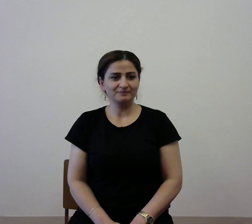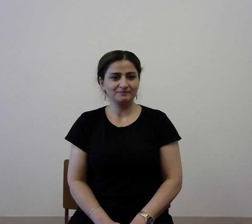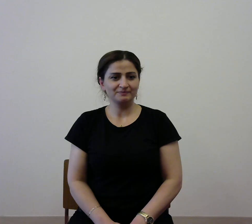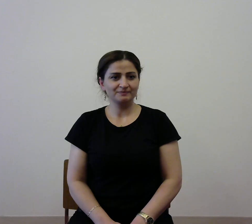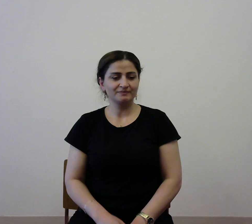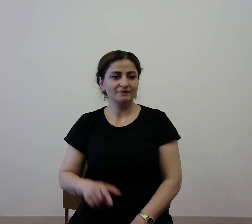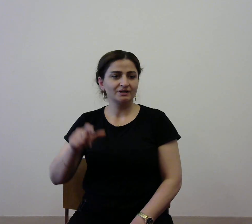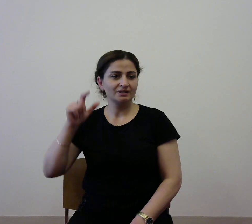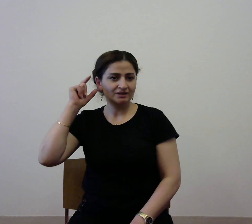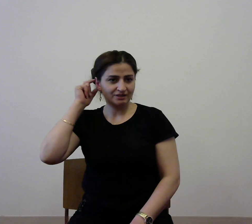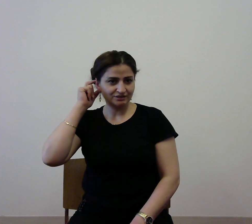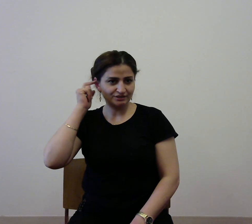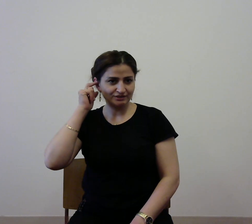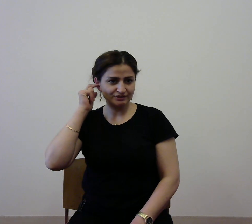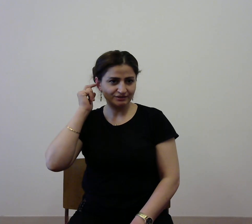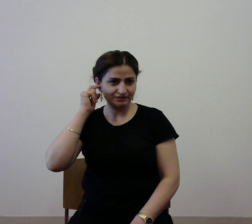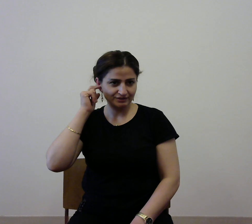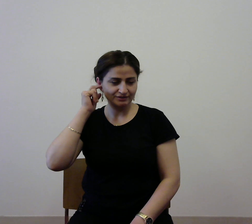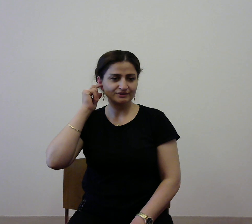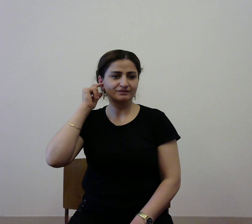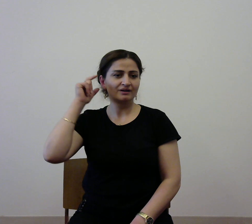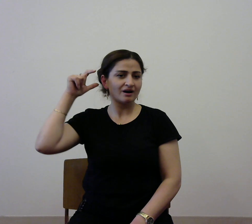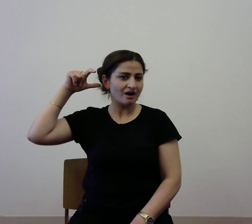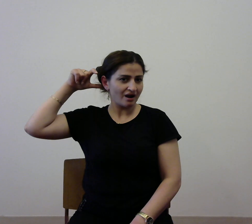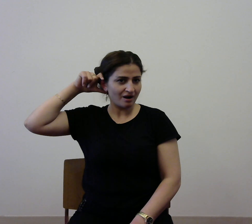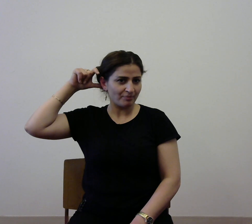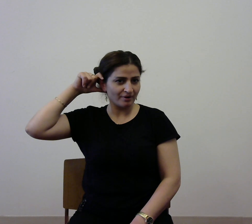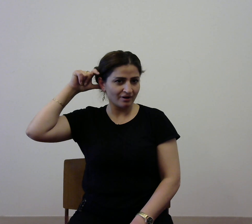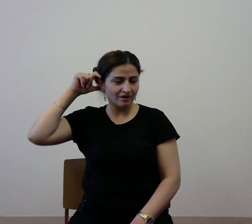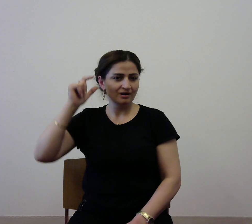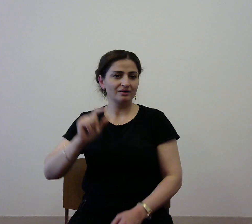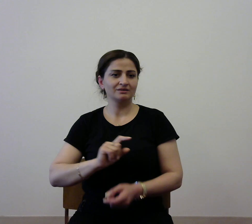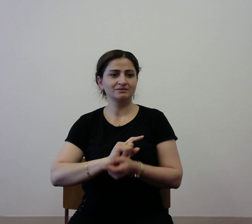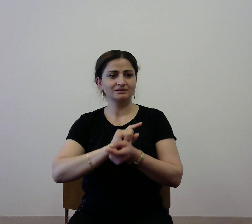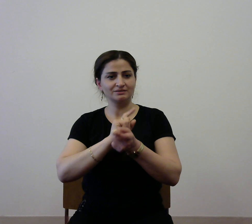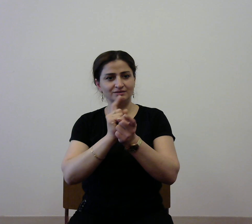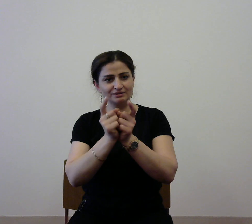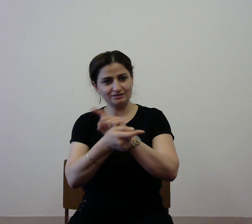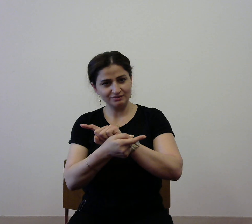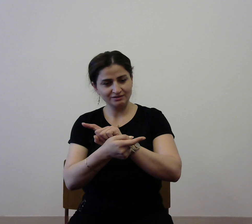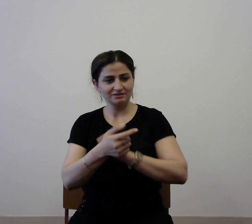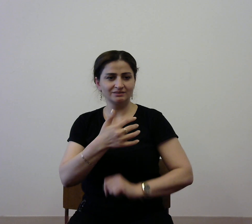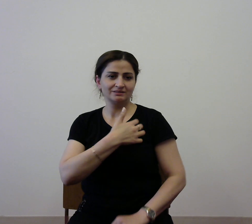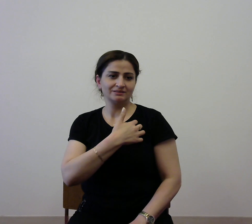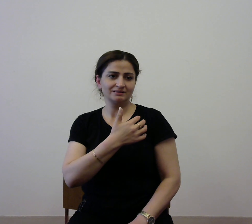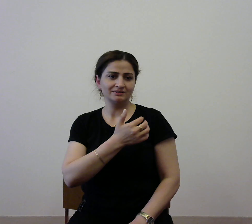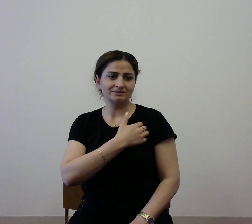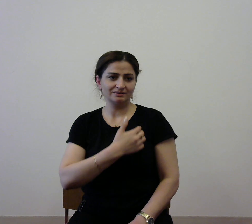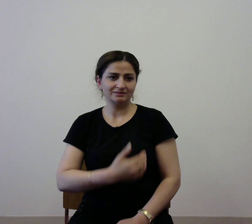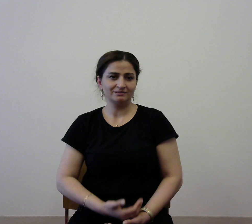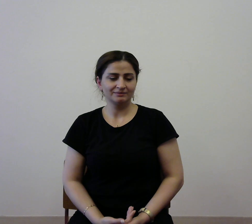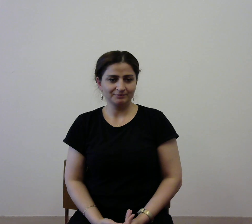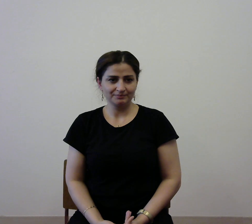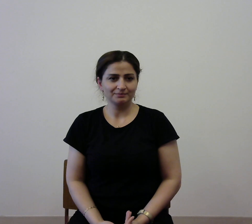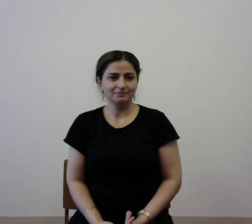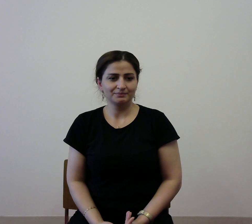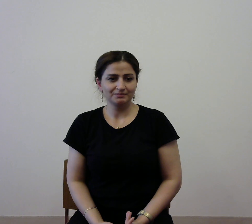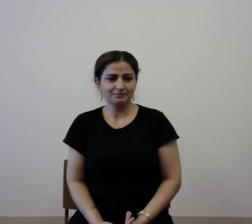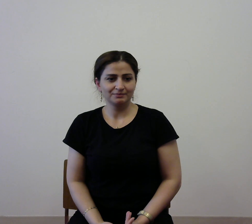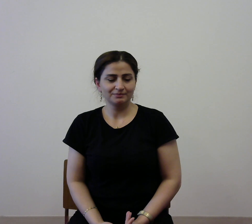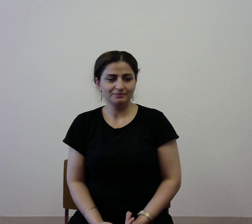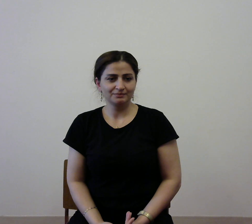Eşitmə aparatını dəyişmək istəyirəm